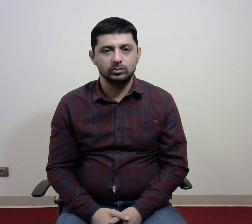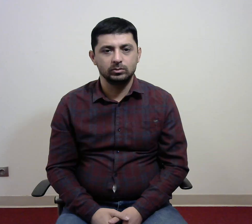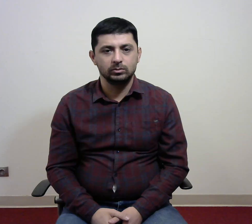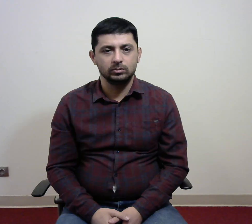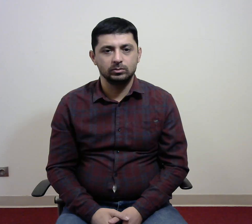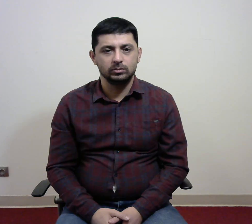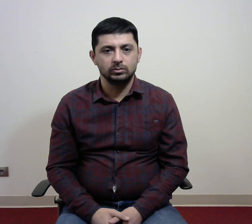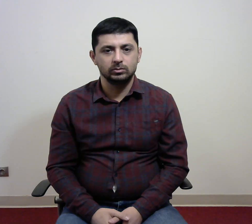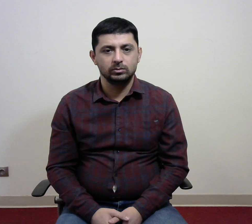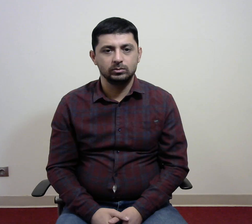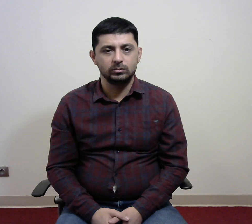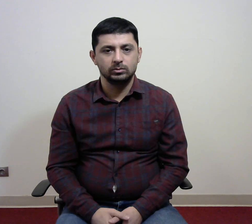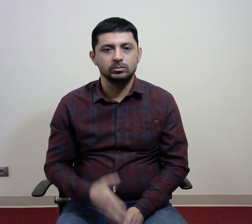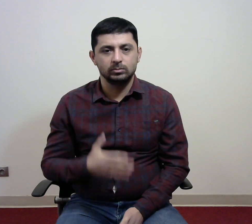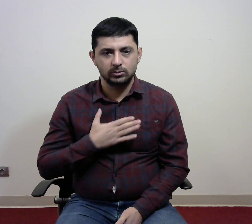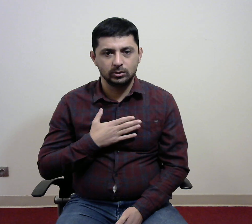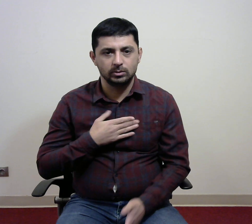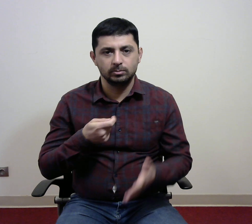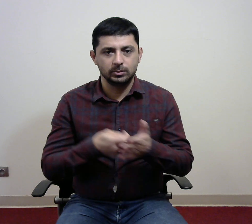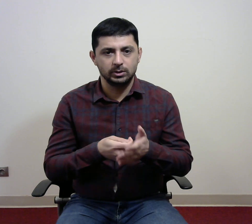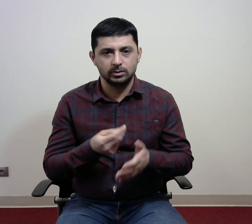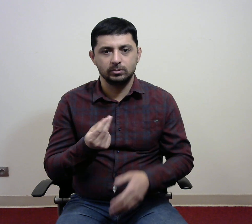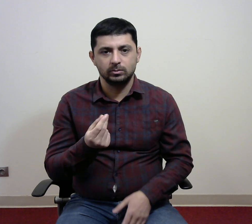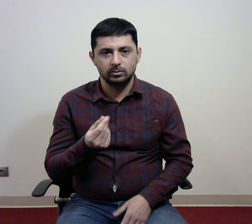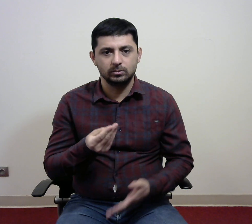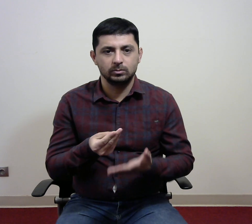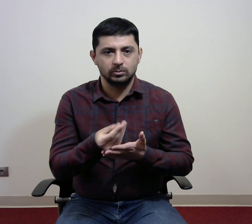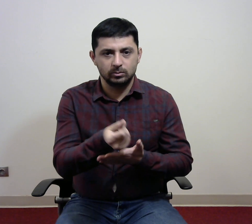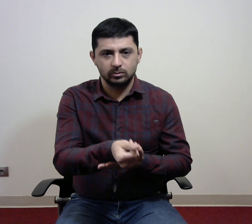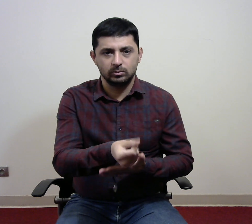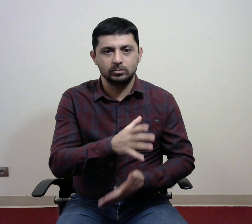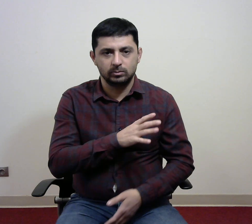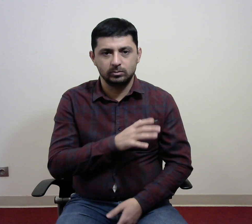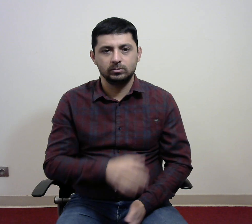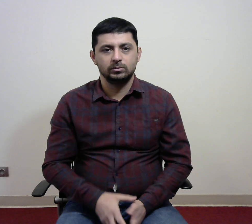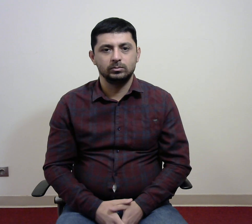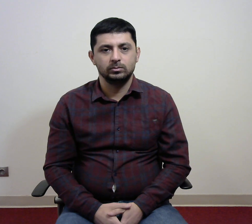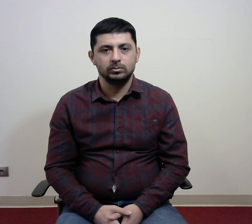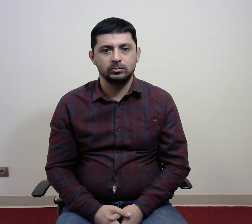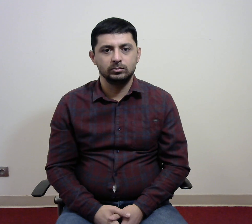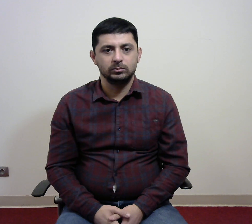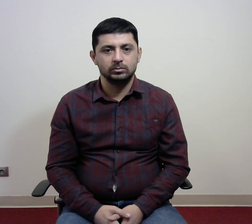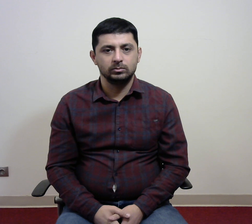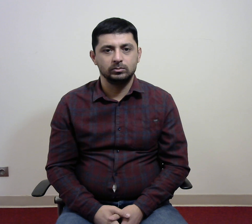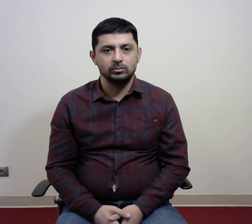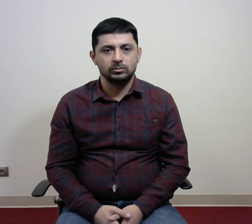Mən biletlərin pulunu ödəmişəm